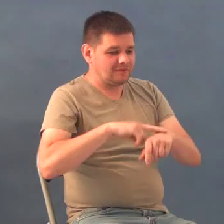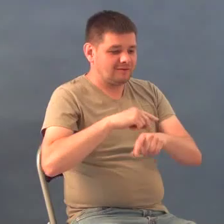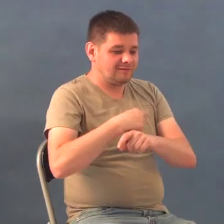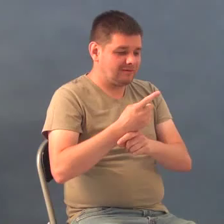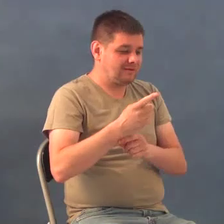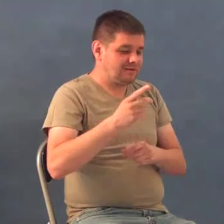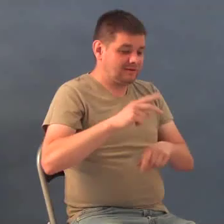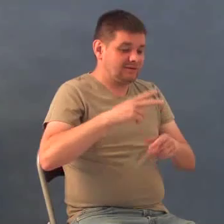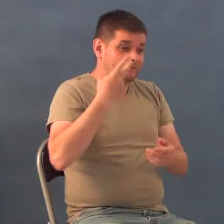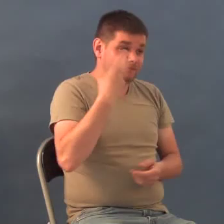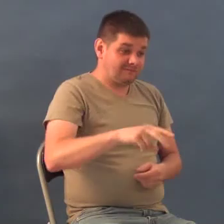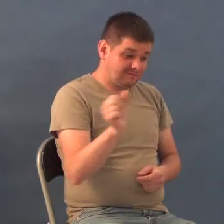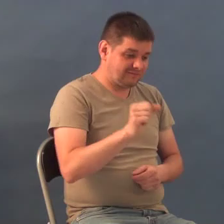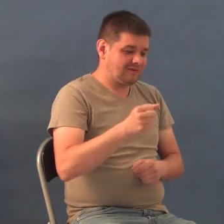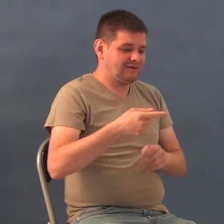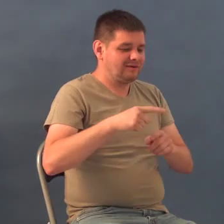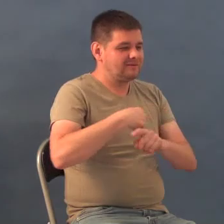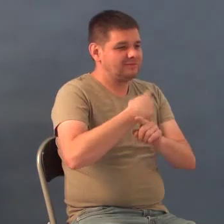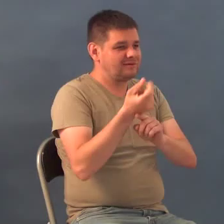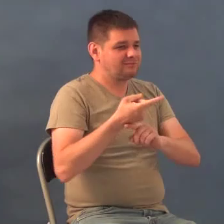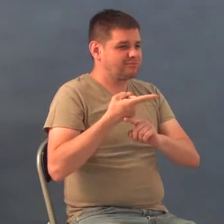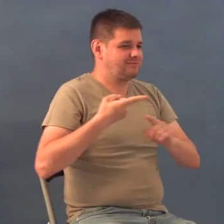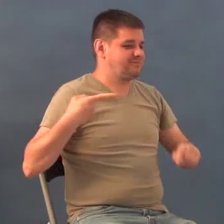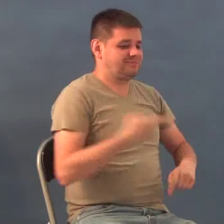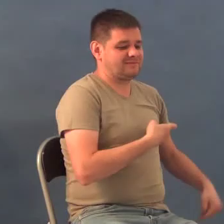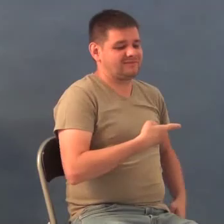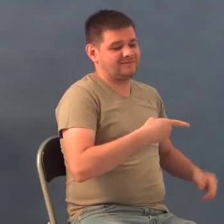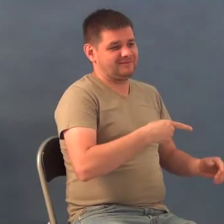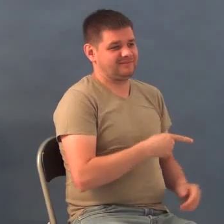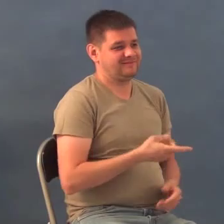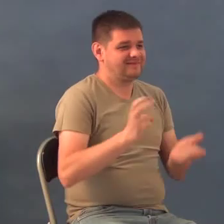Drugi raz zasypia, więc zegara strzela w niego wskazówką.